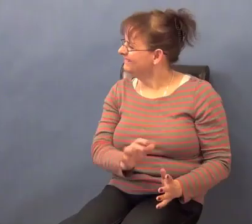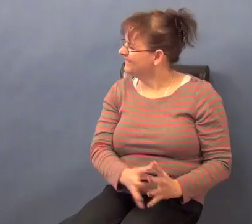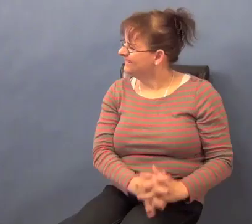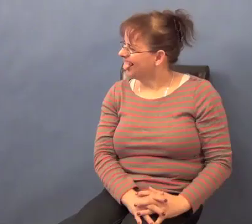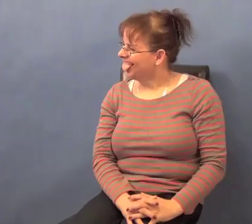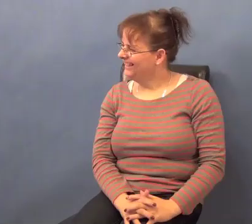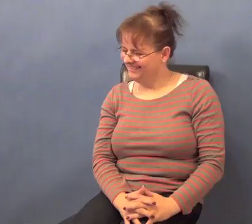Widzisz, zgadza się.